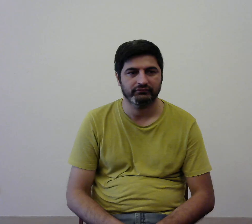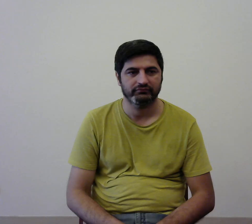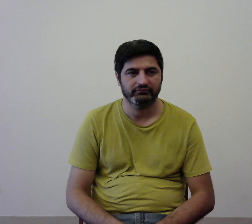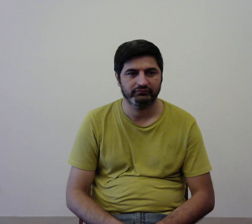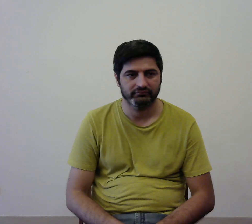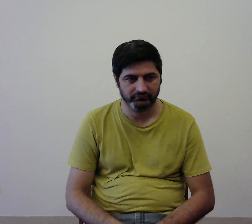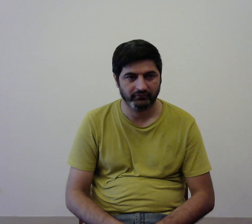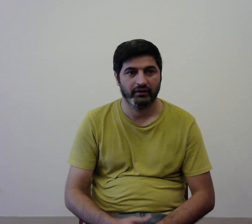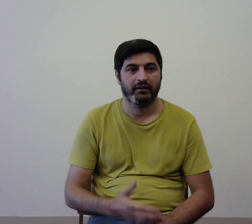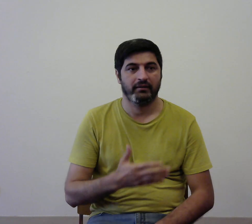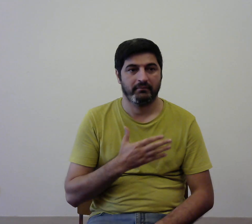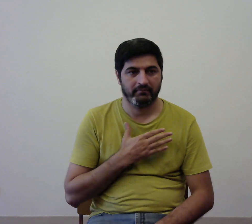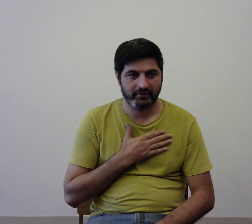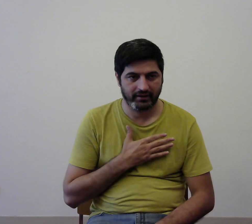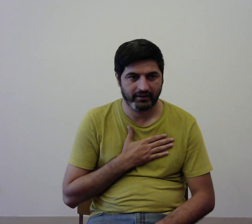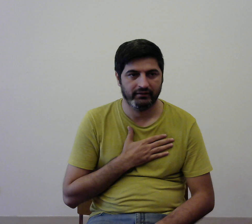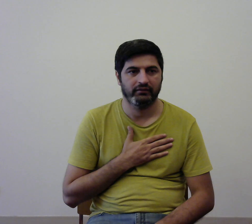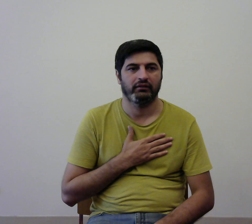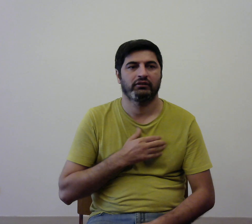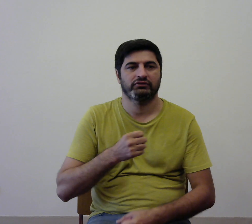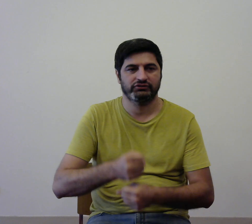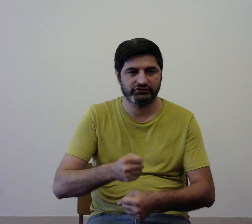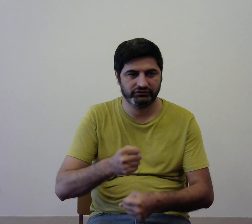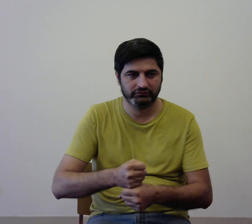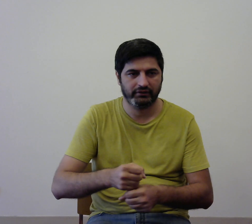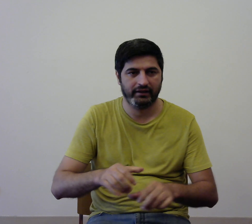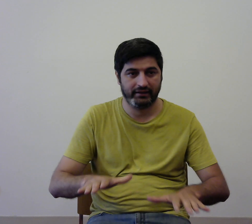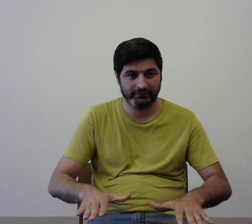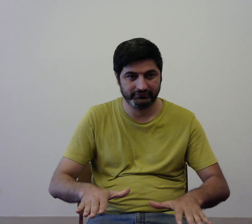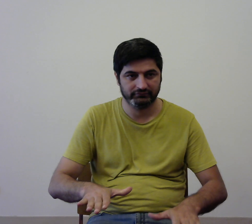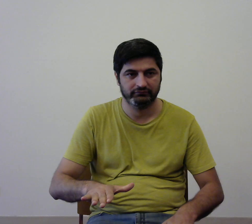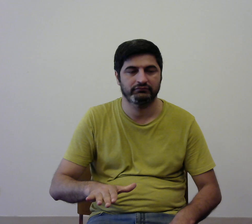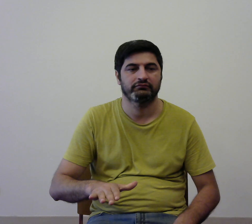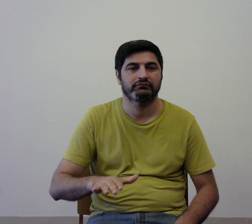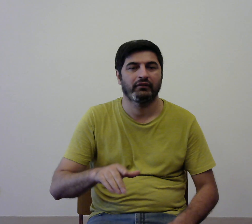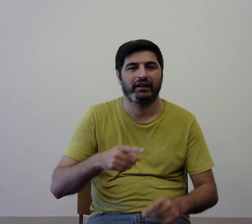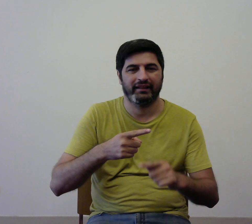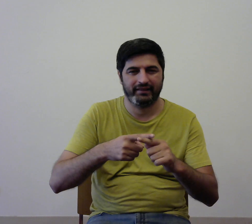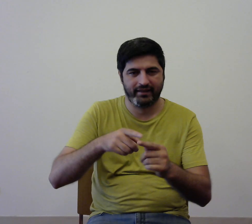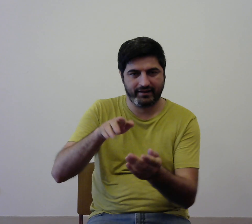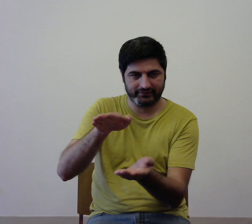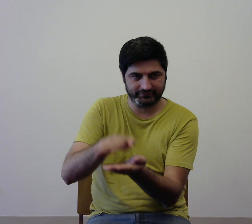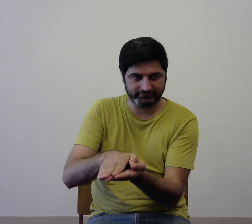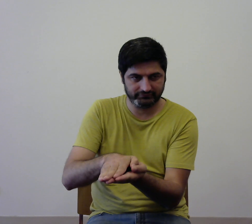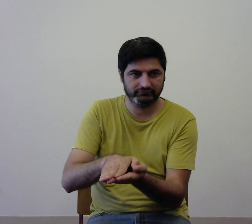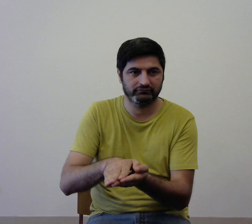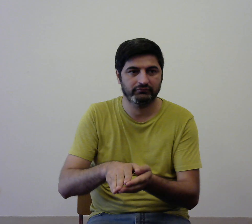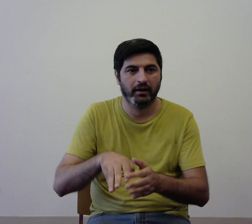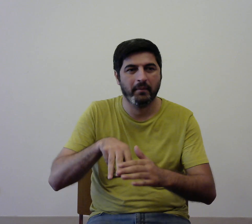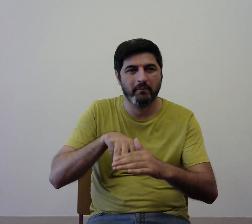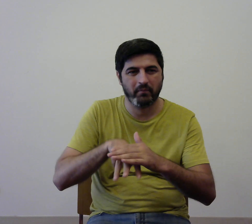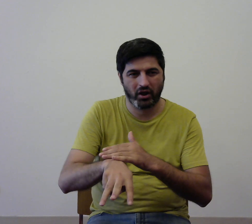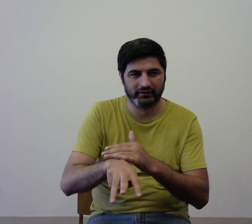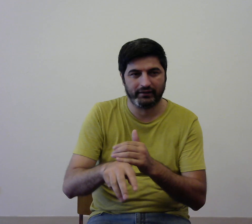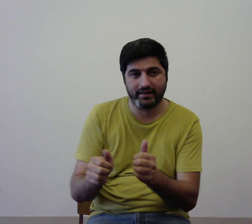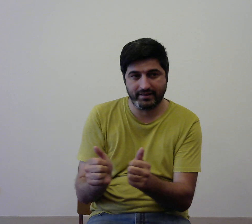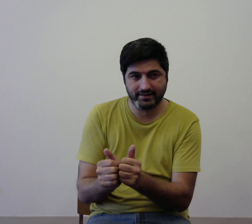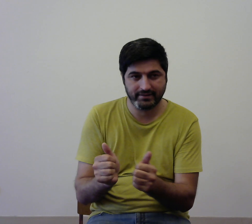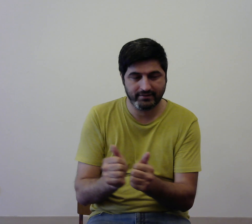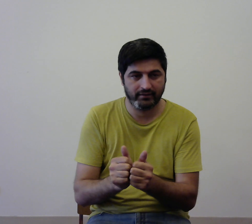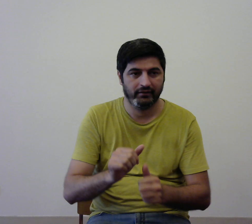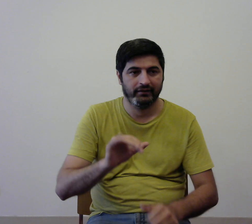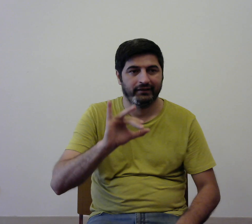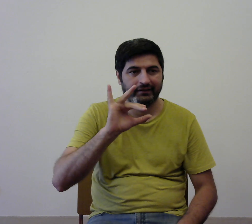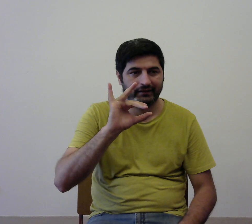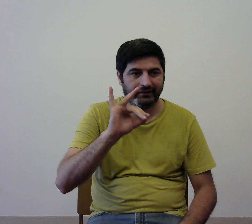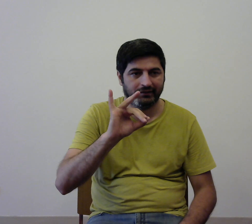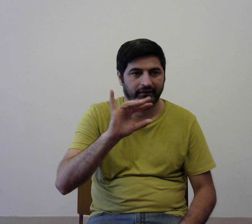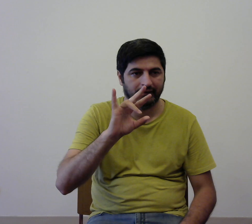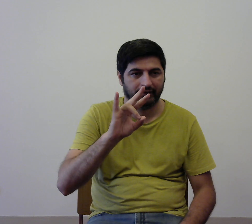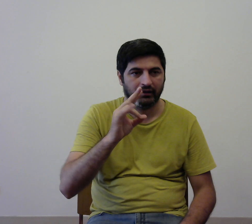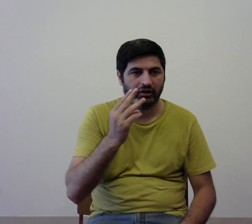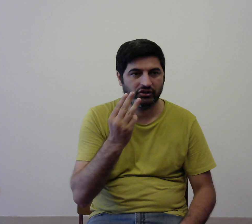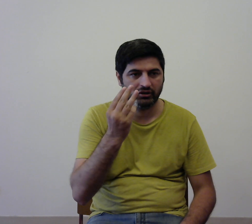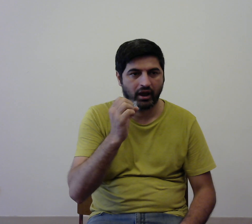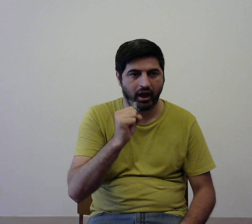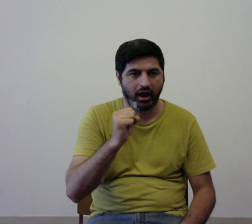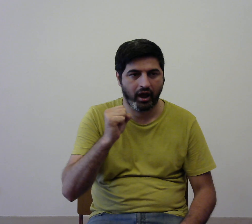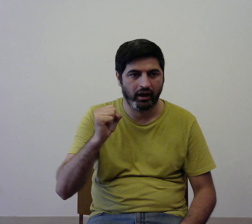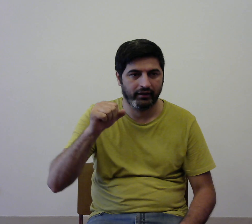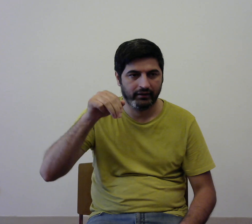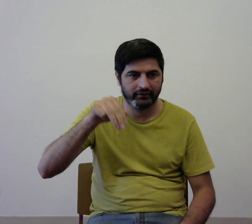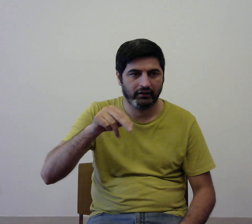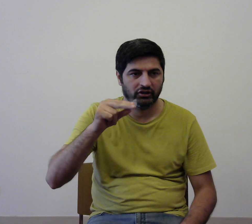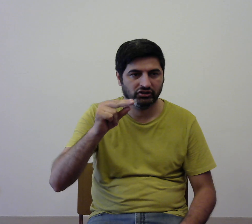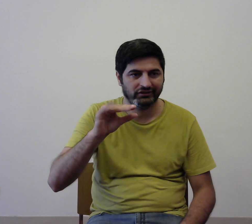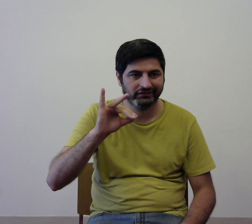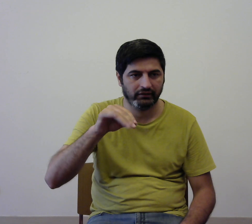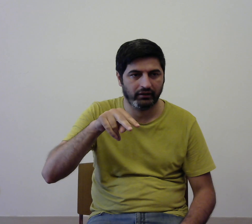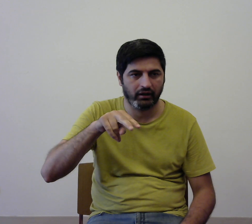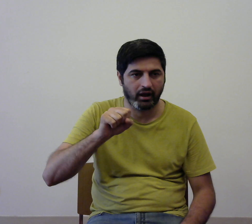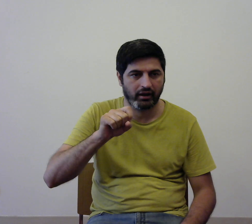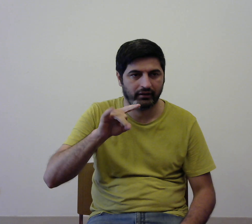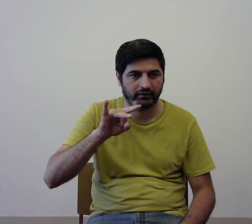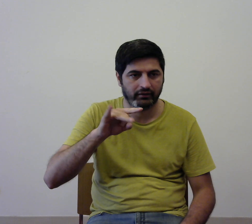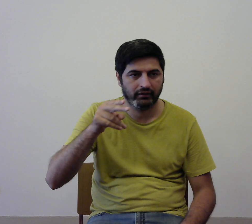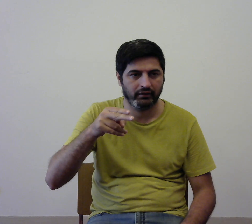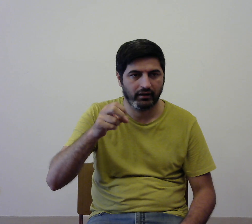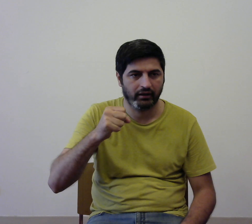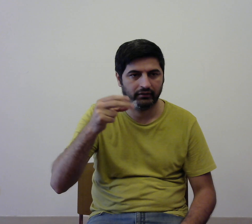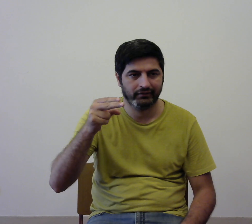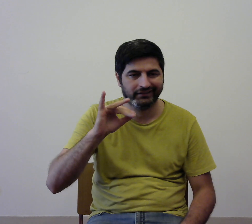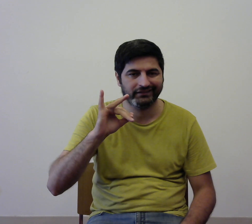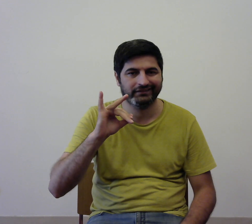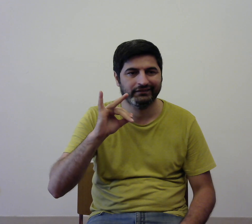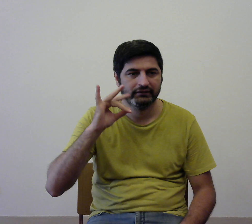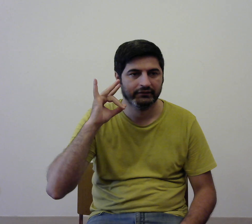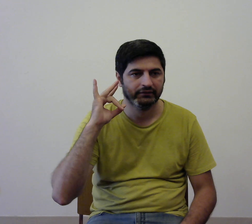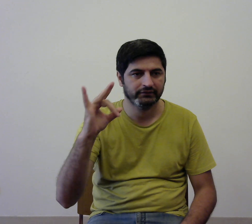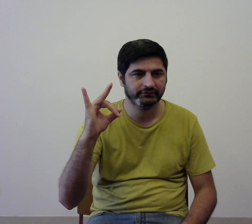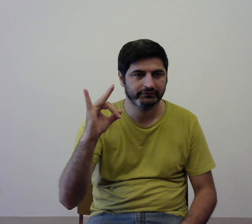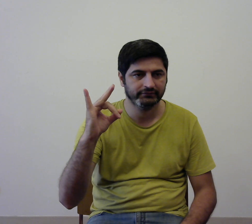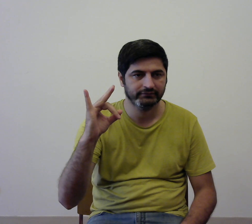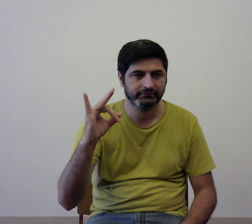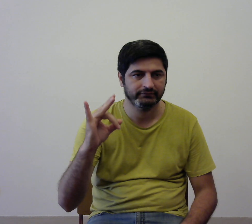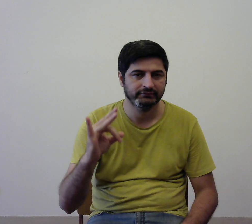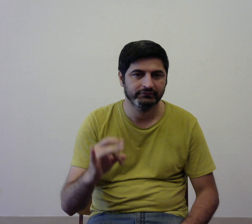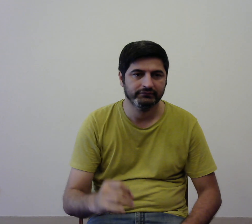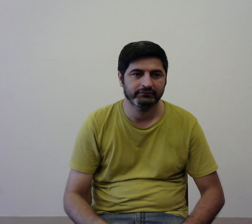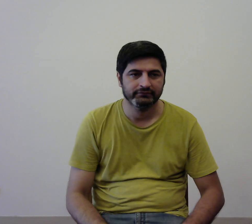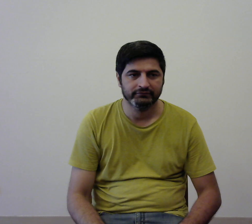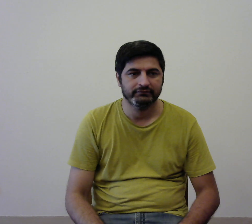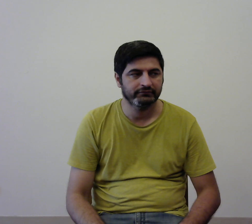Mənim iş yerim İnşaatçılar metrosunun yanındadadır